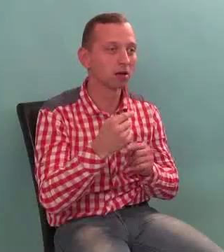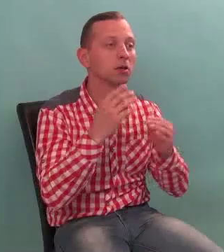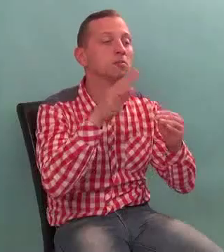Ej.